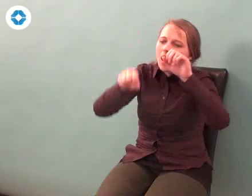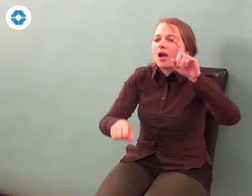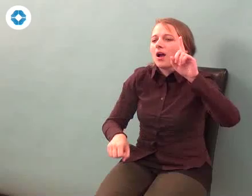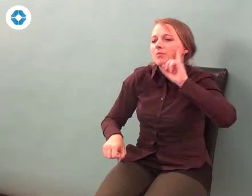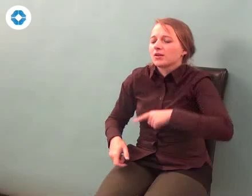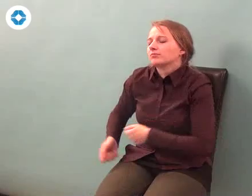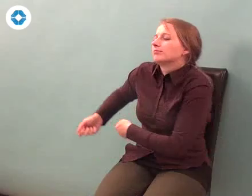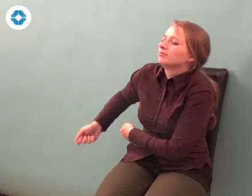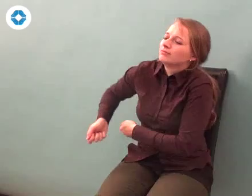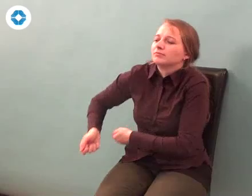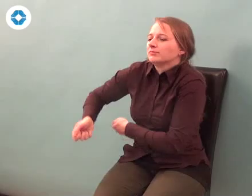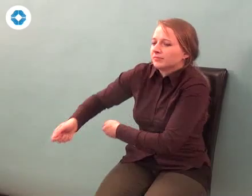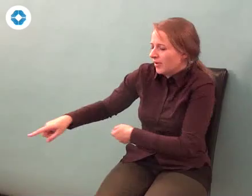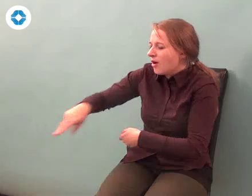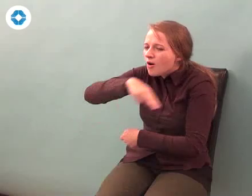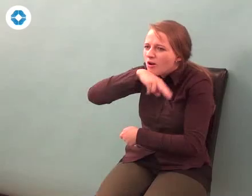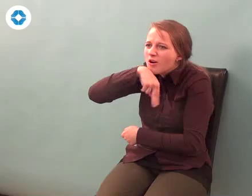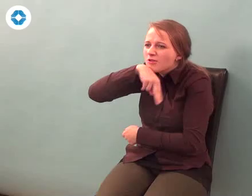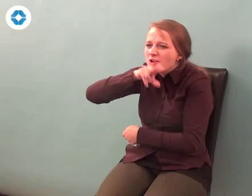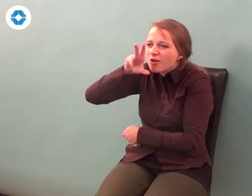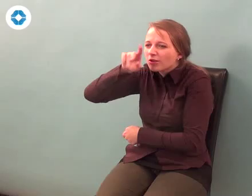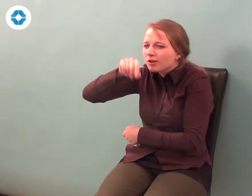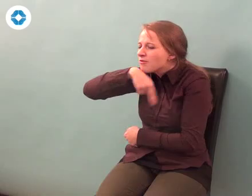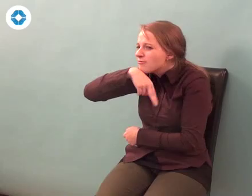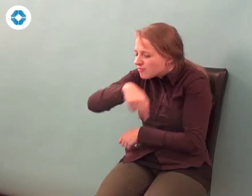Mężczyzna idzie prowadząc na sznurku kozę.